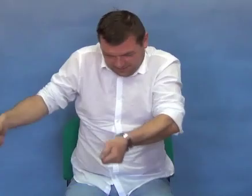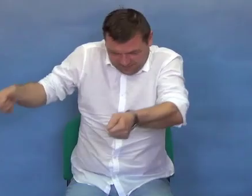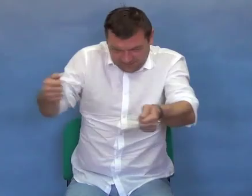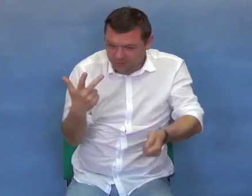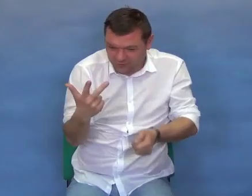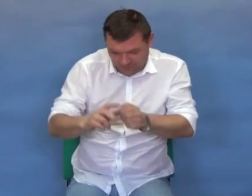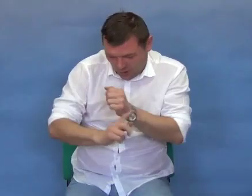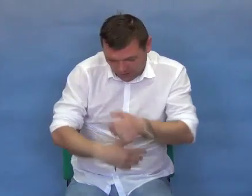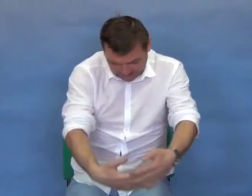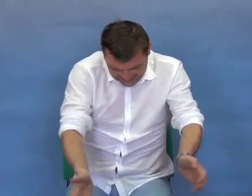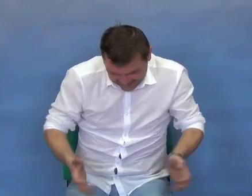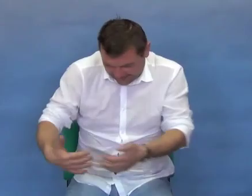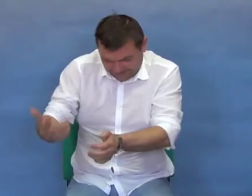Kosze były trzy.